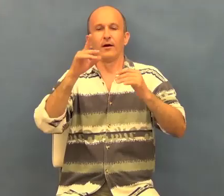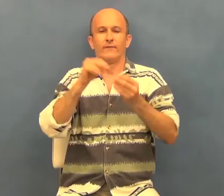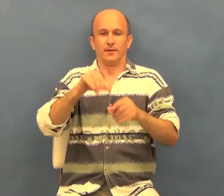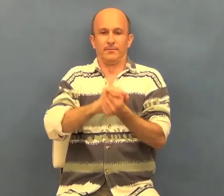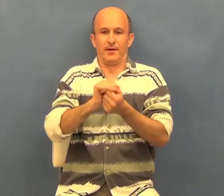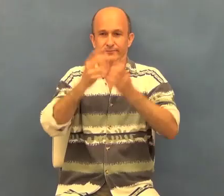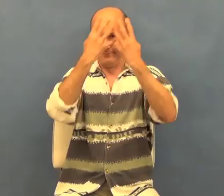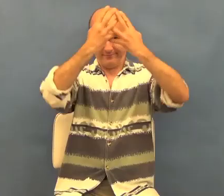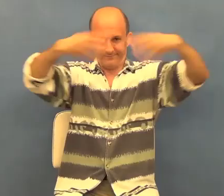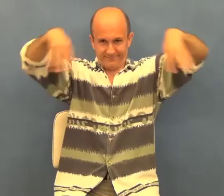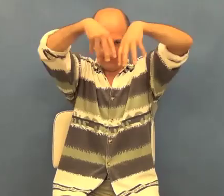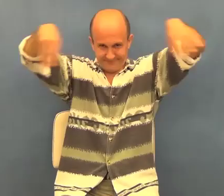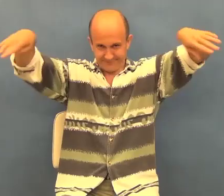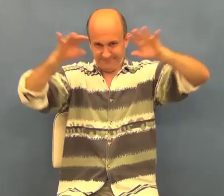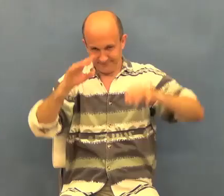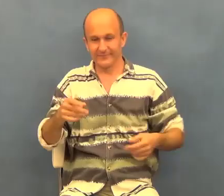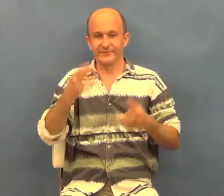I w tym ogrodzie wisi pranie.